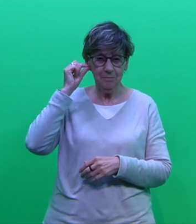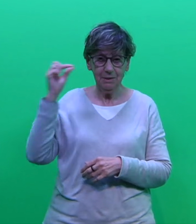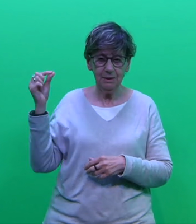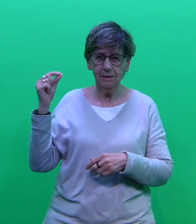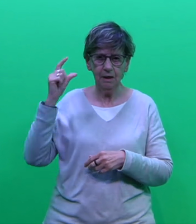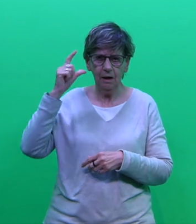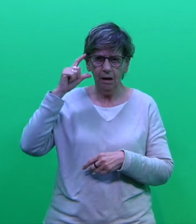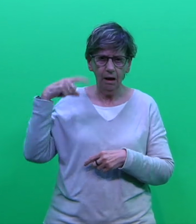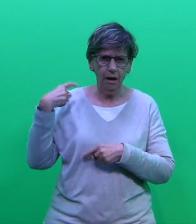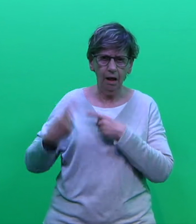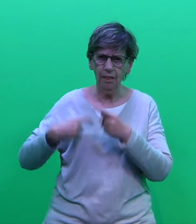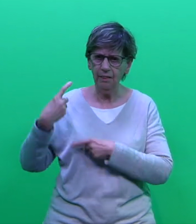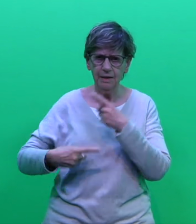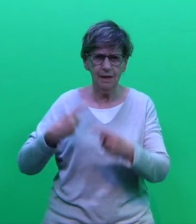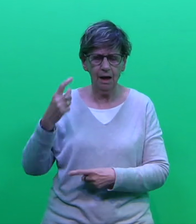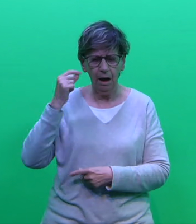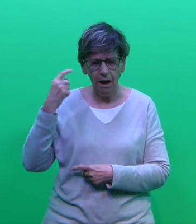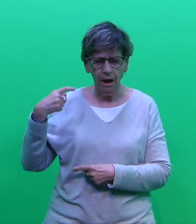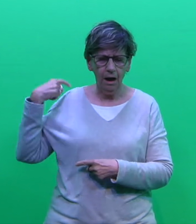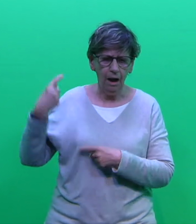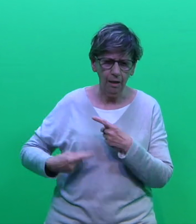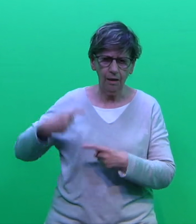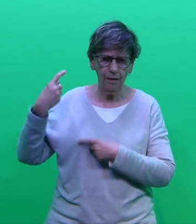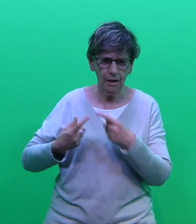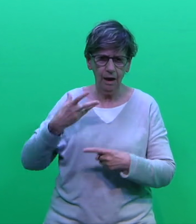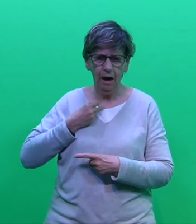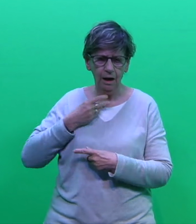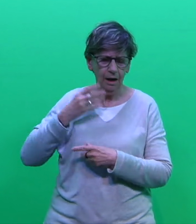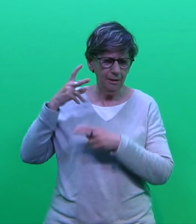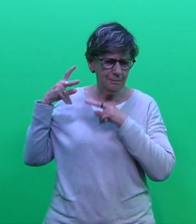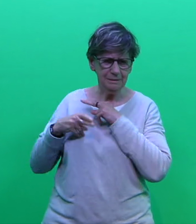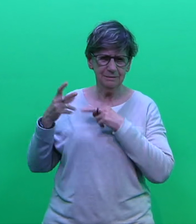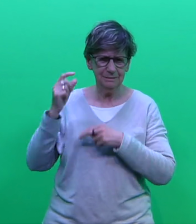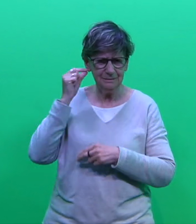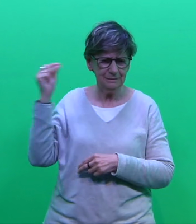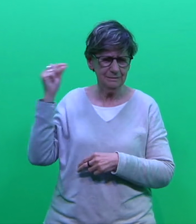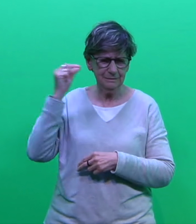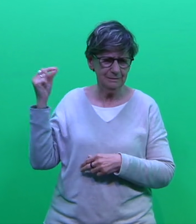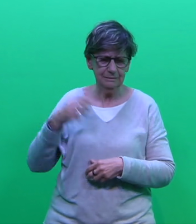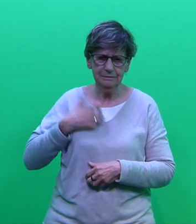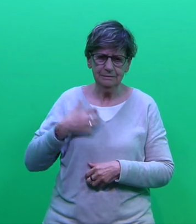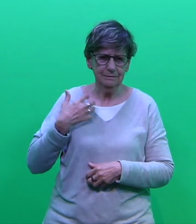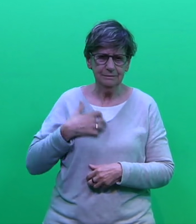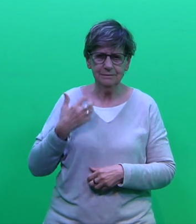Sento un xiulet cada dia, cada dia, i tinc ganes que acabi perquè em molesta.